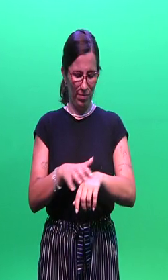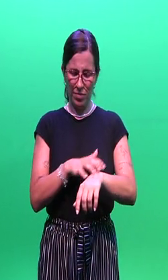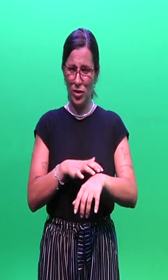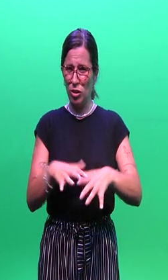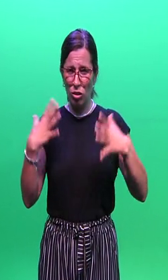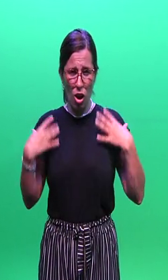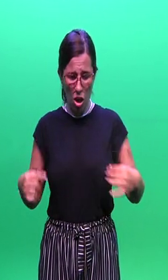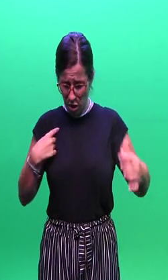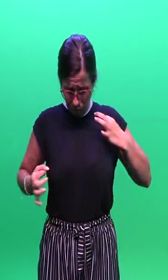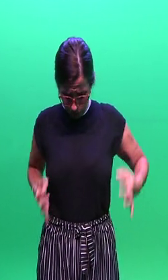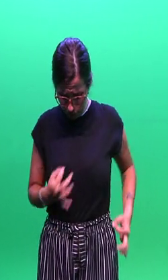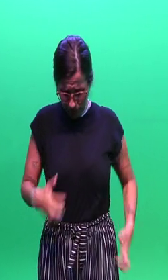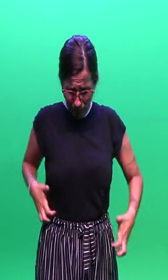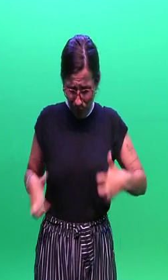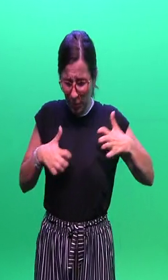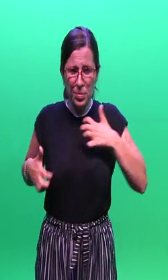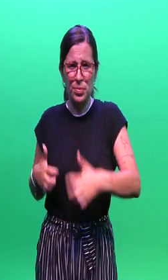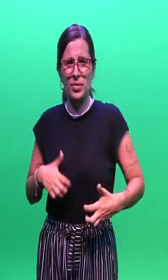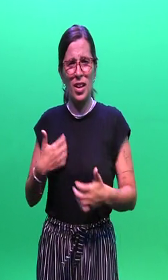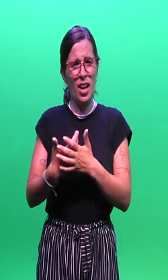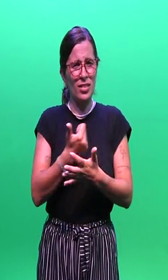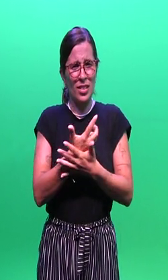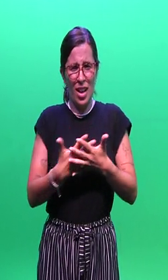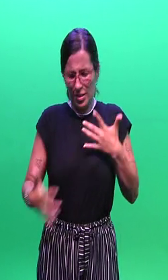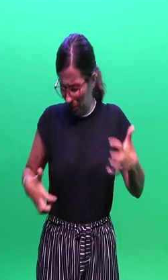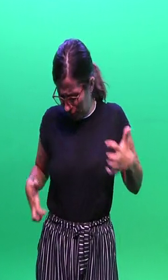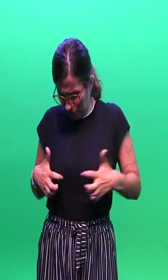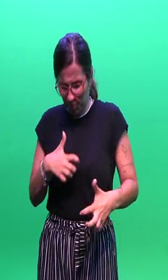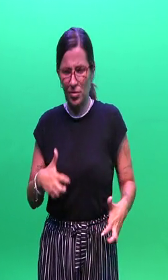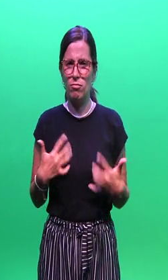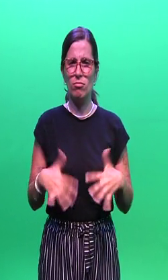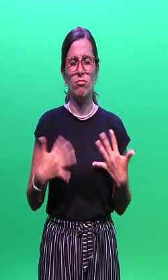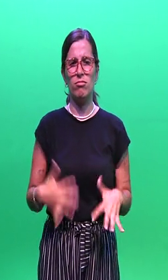Tinc el cos ple de taques, em pica tot el cos i em rasco fins que em surt sang.